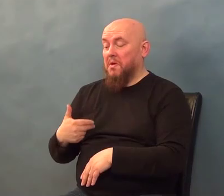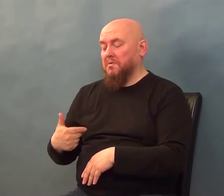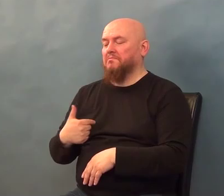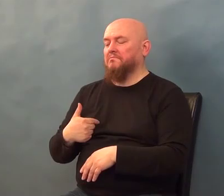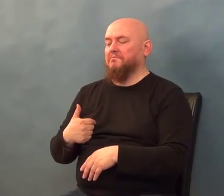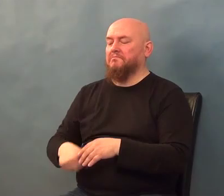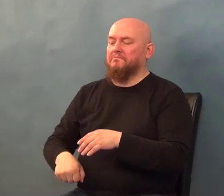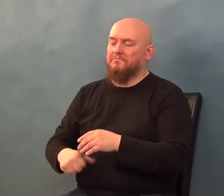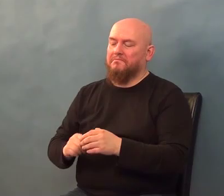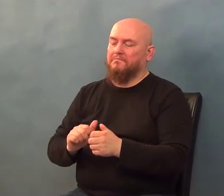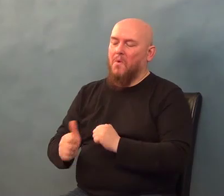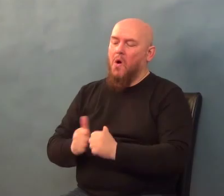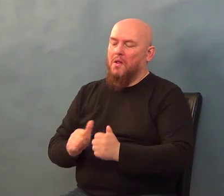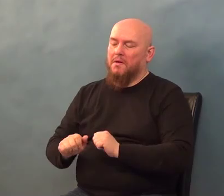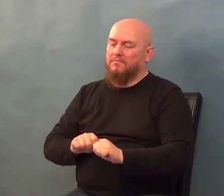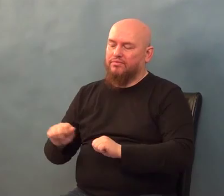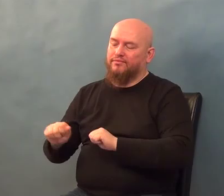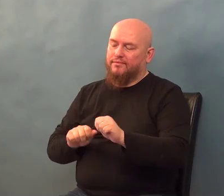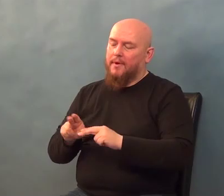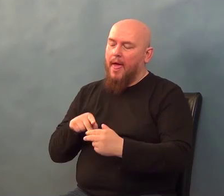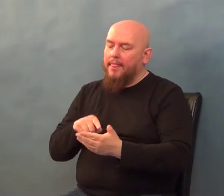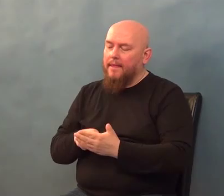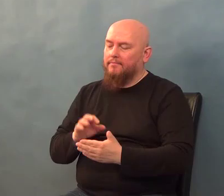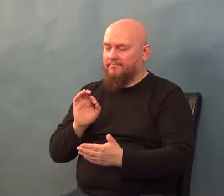W sobotę, piątek, sobotę i niedzielę ja gram w piłkę nożną.